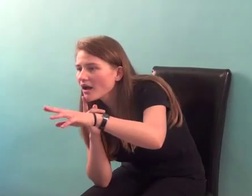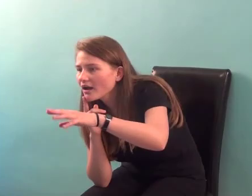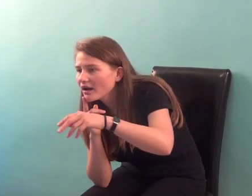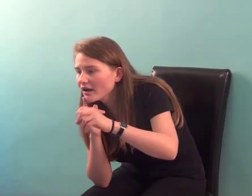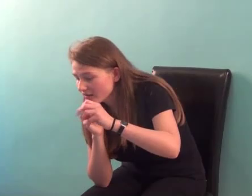Tak, tak.